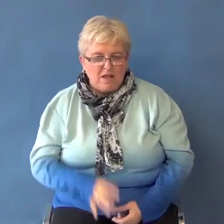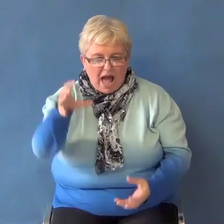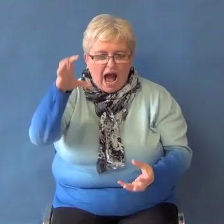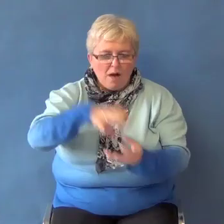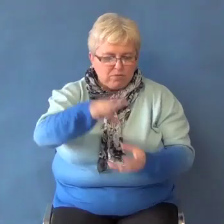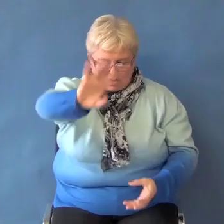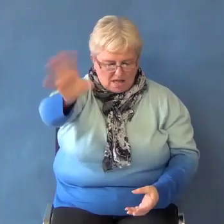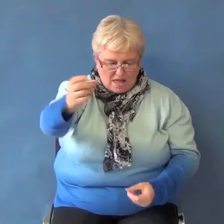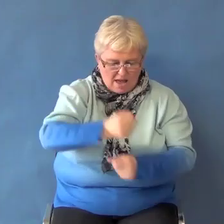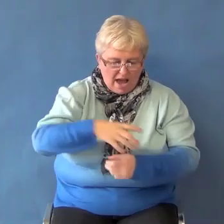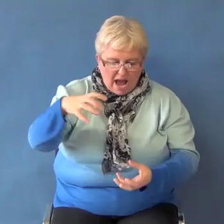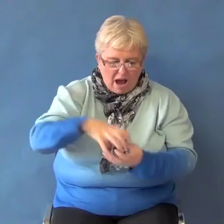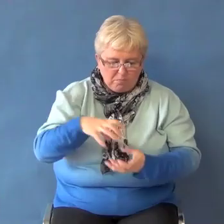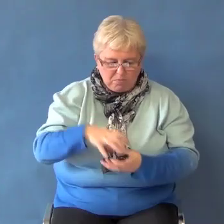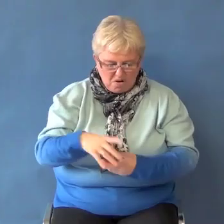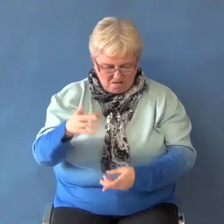Hamburger... nie trucizna, hamburger.